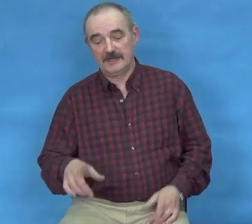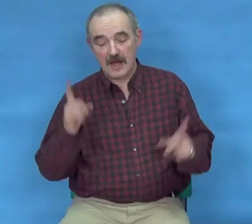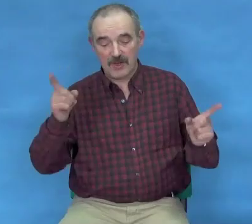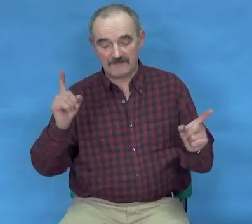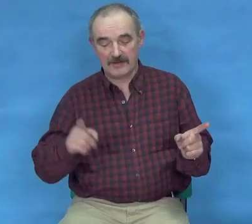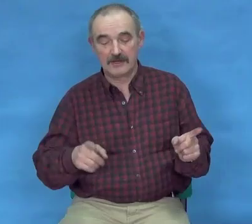Uwaga.